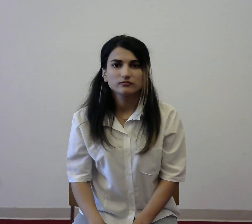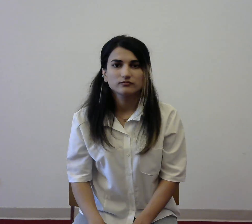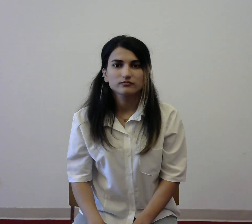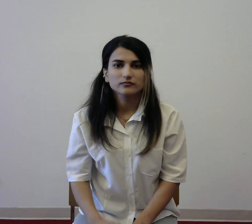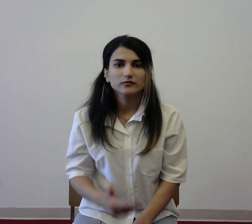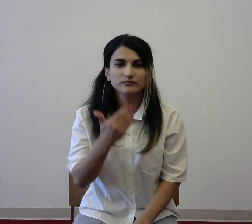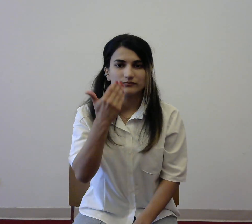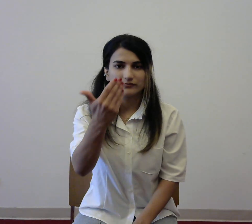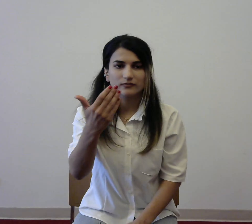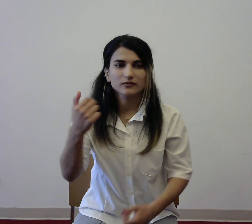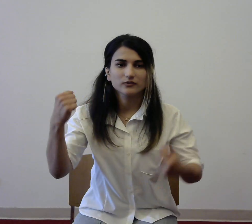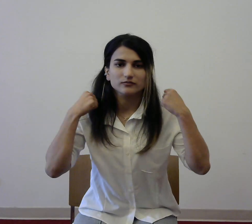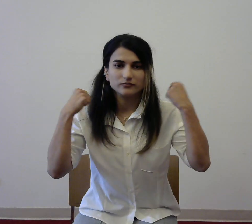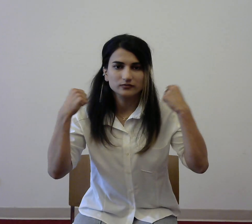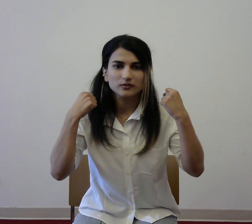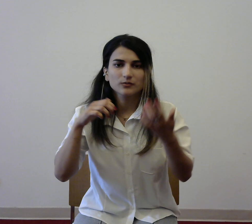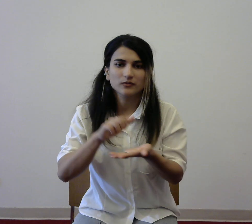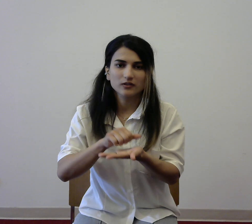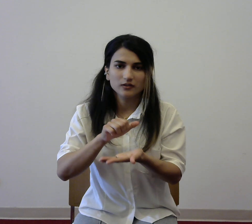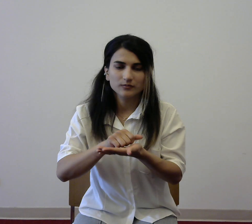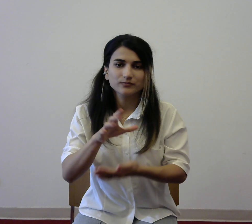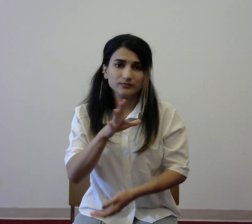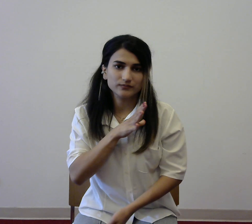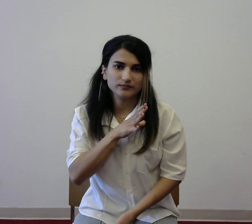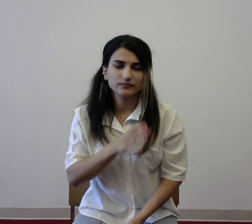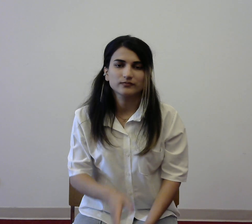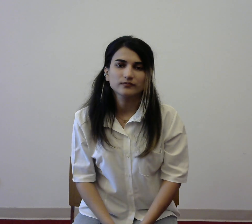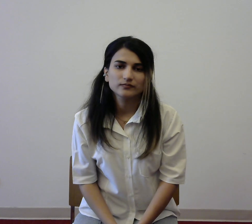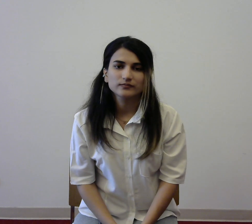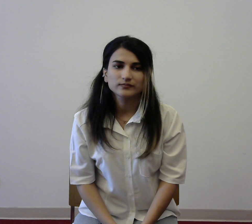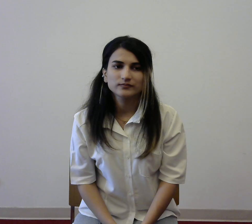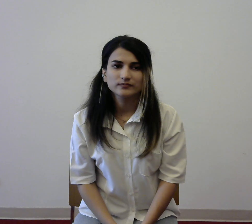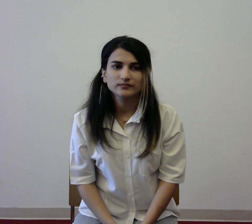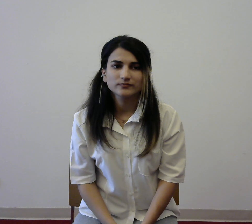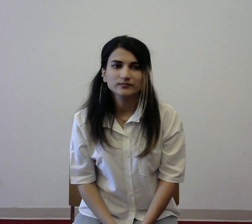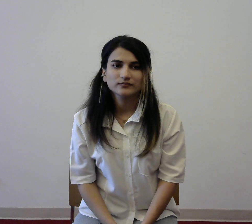Siz idmanla məşğul olursunuzmu?